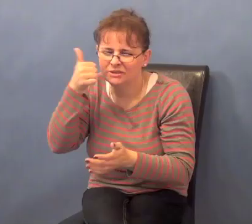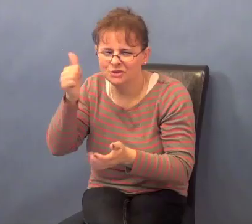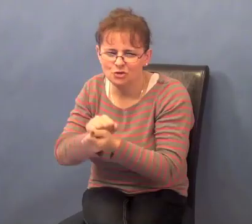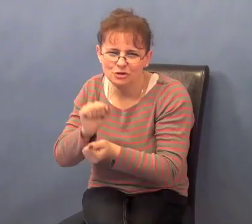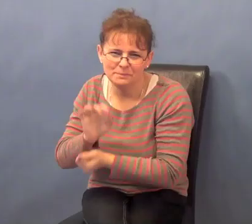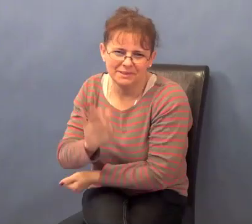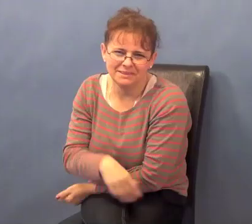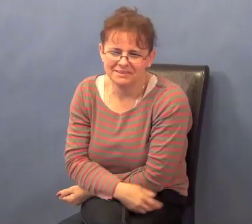A tak sama dziewczyna to jest zimno.